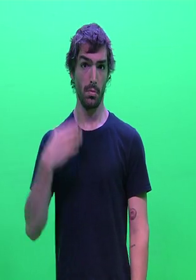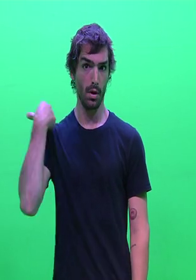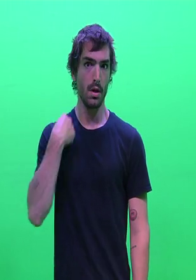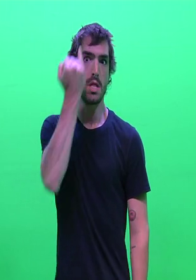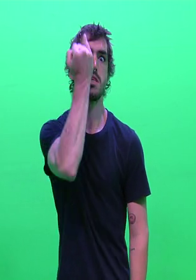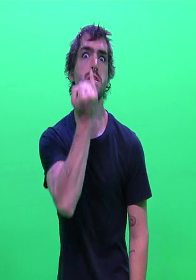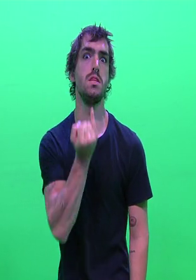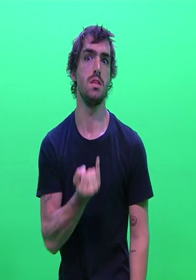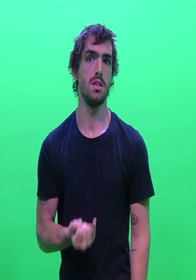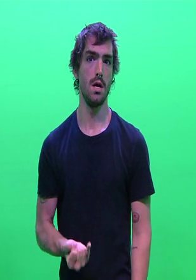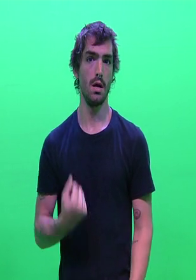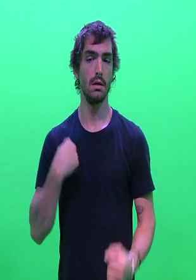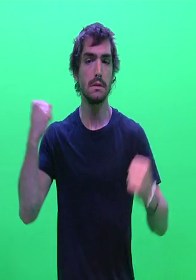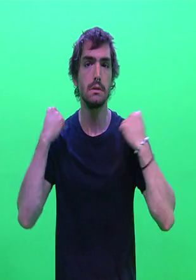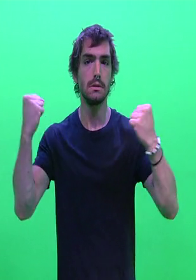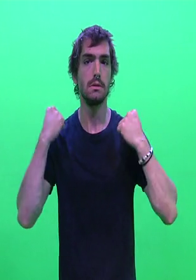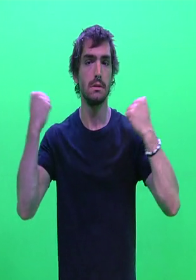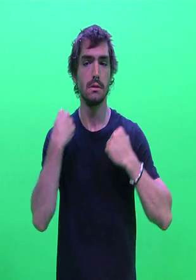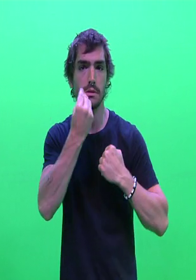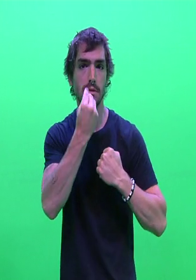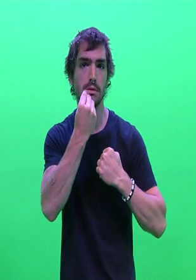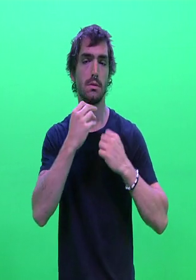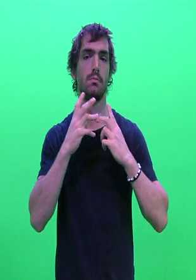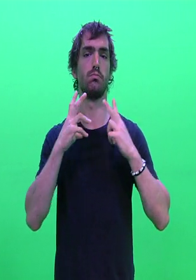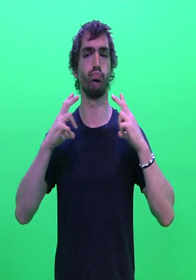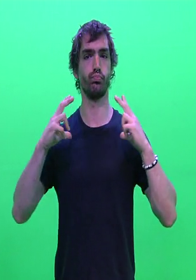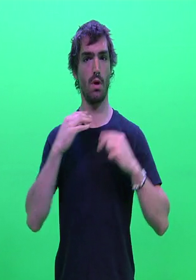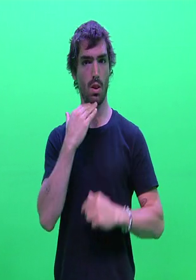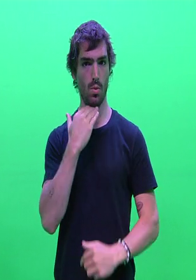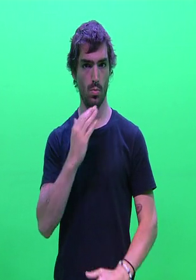Abans estava molt prim! Però he anat al gimnàs i he menjat més, i m'he engreixat una mica més.